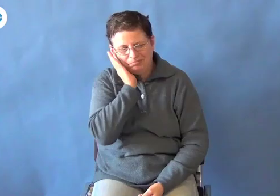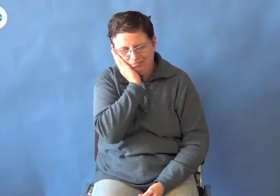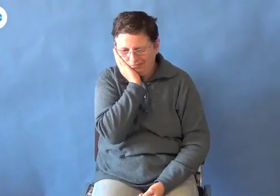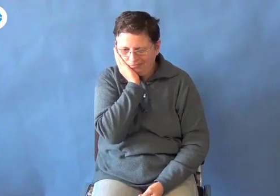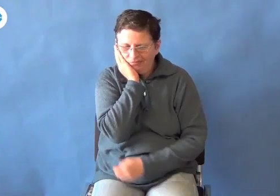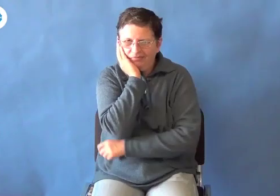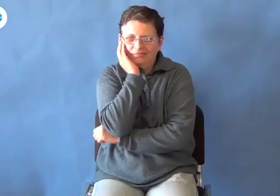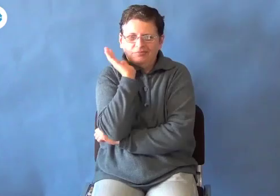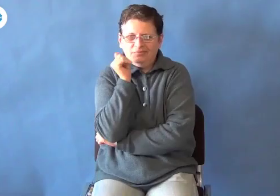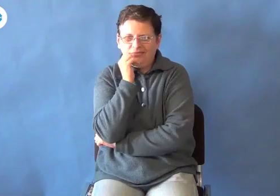Co to będzie...